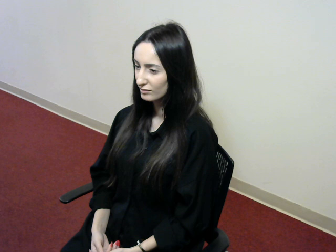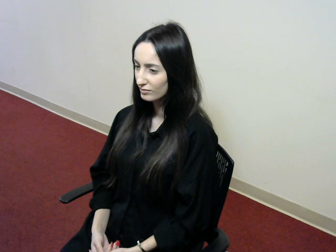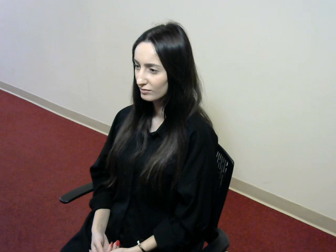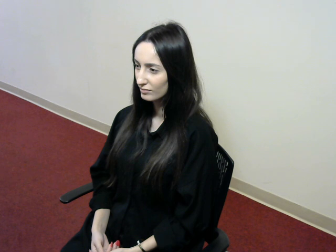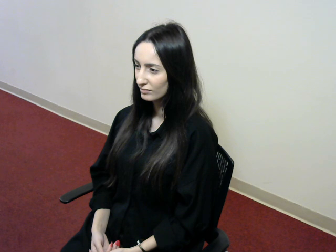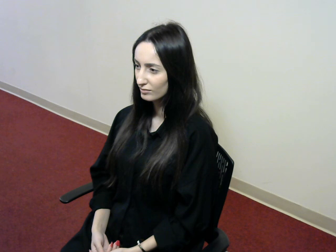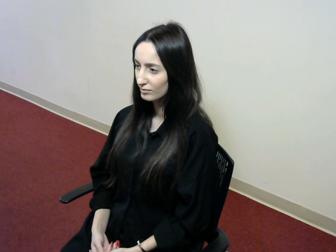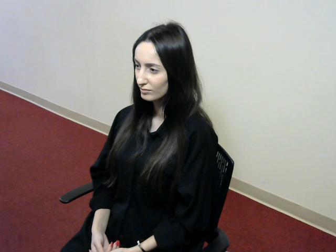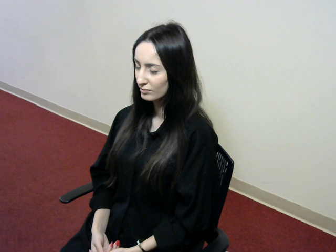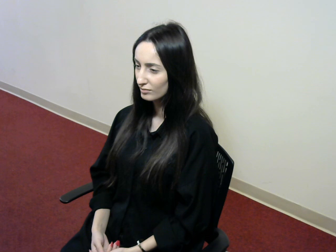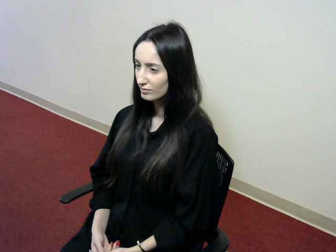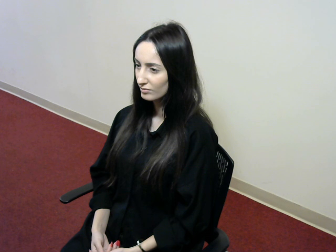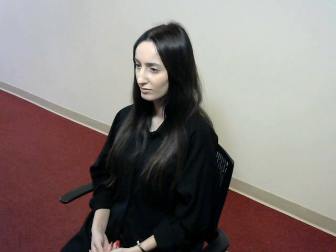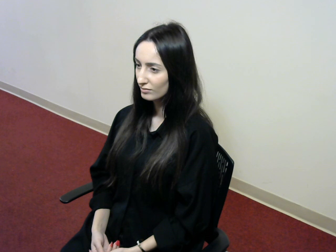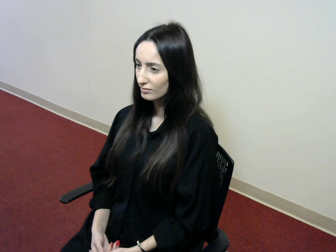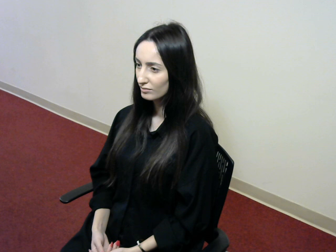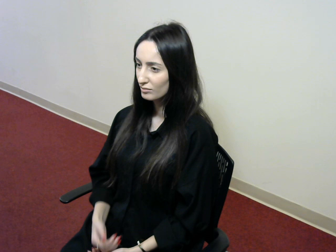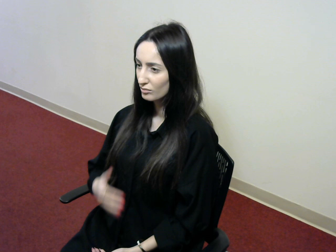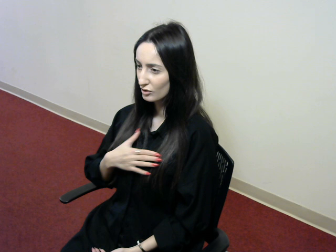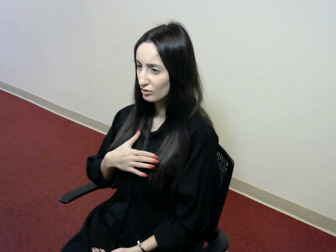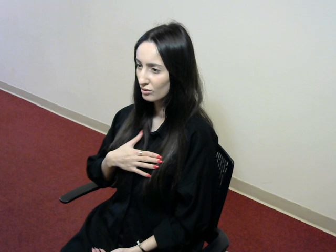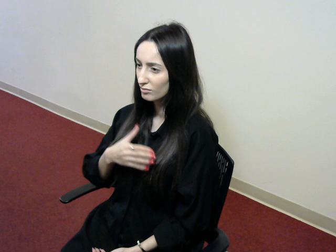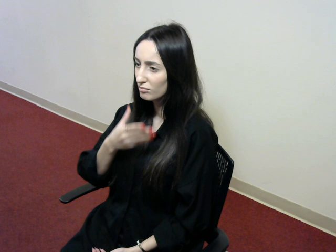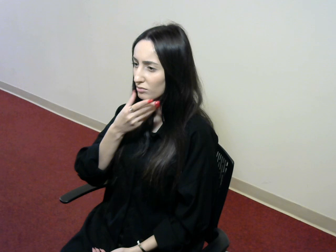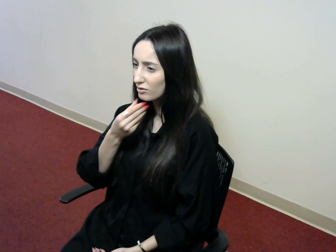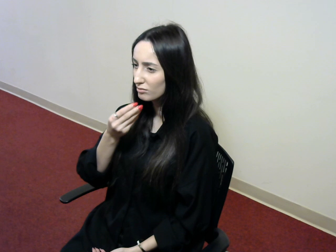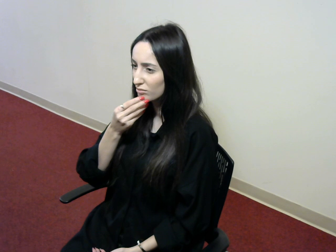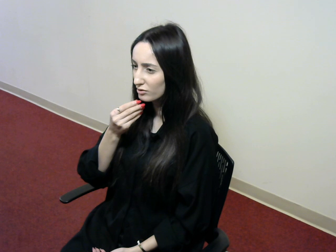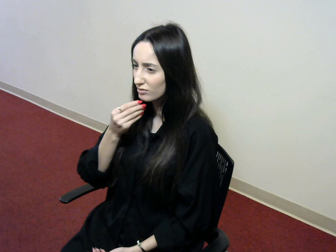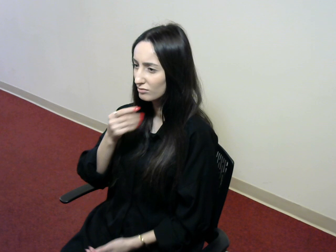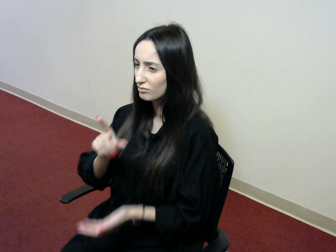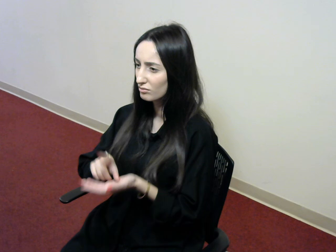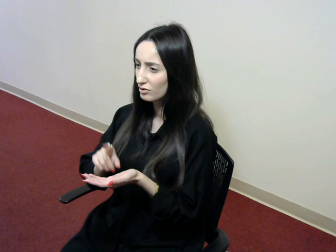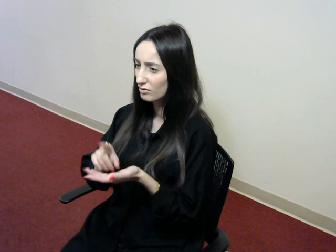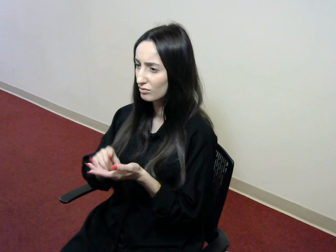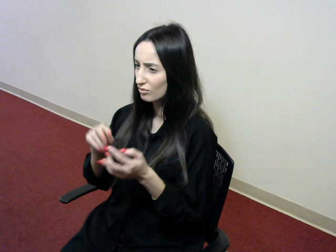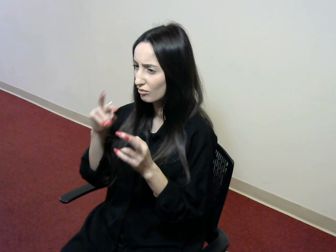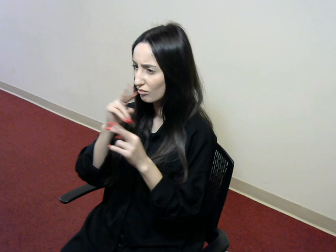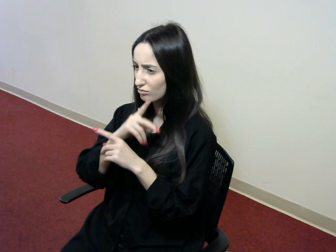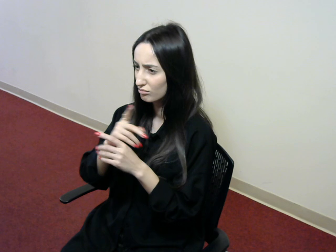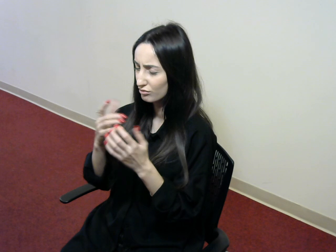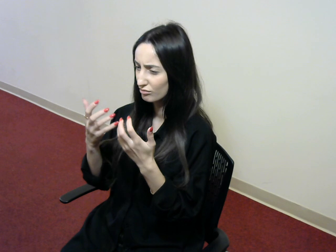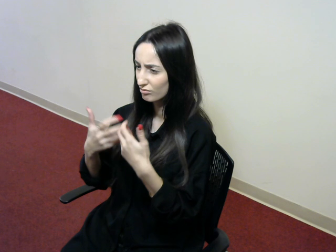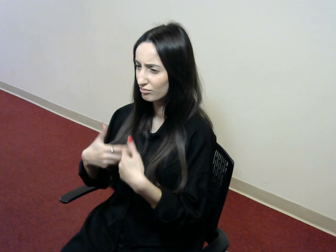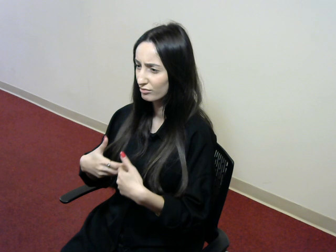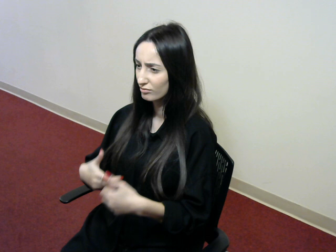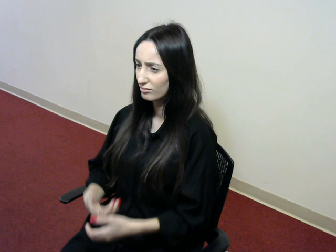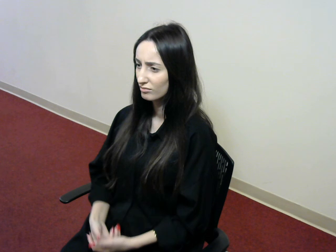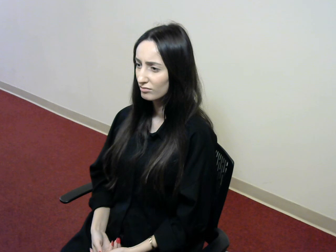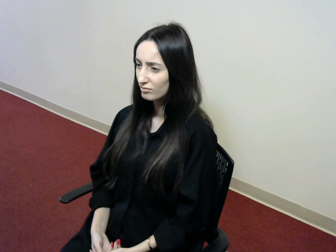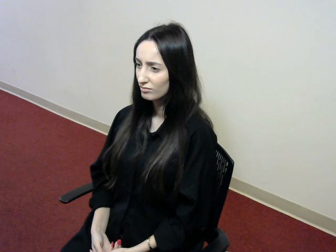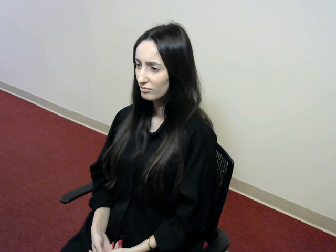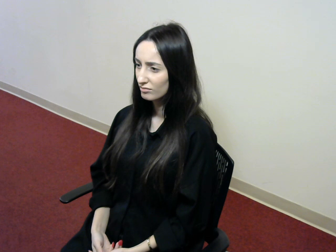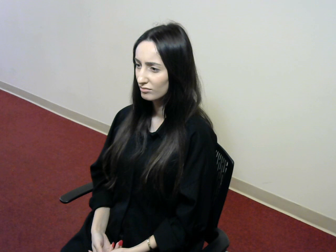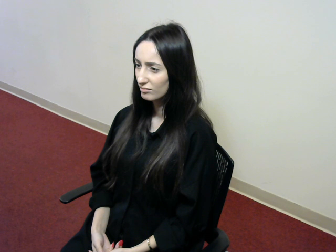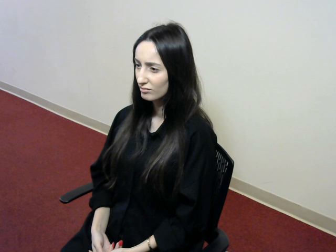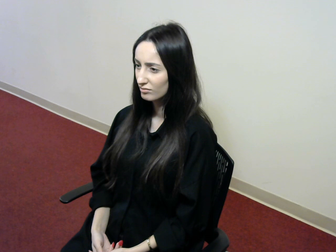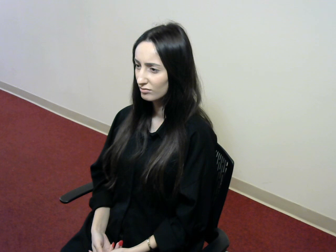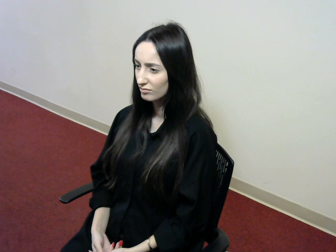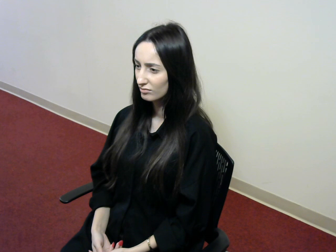Mənim babamın pensiyasını səhv hesablayıblar